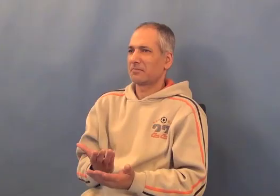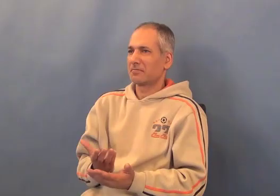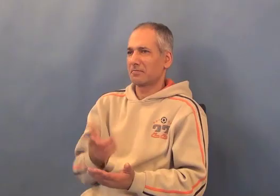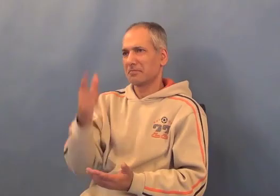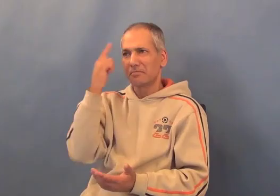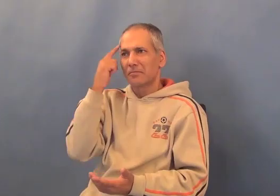Ty tak myślisz.